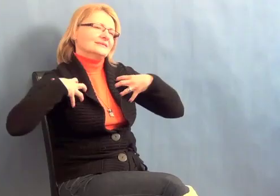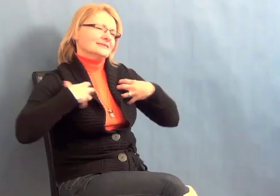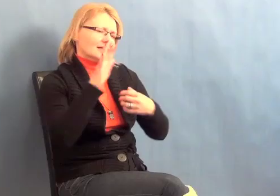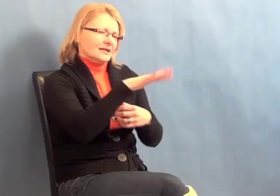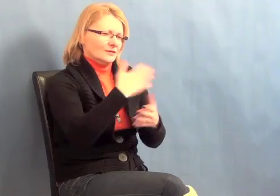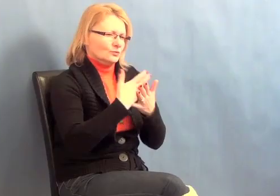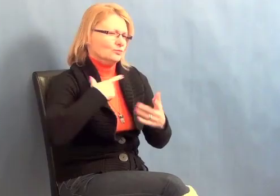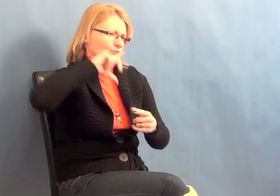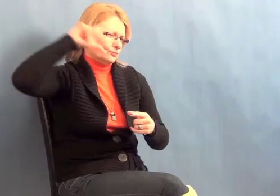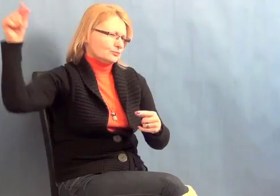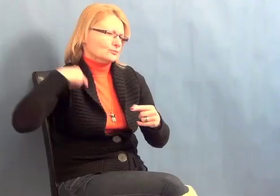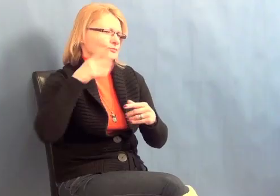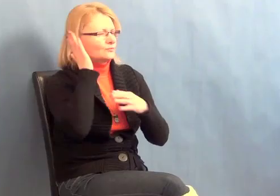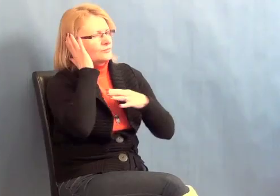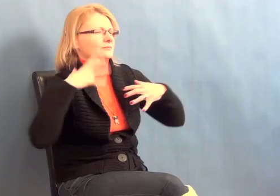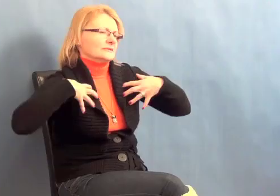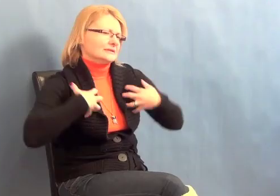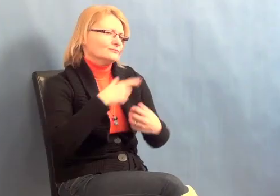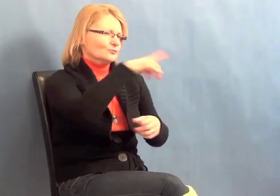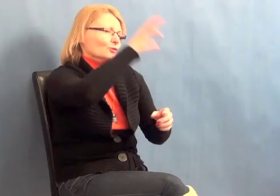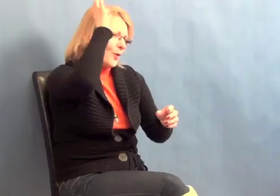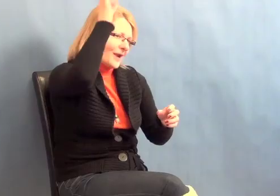Mówi: "Przepraszam, ale ja już pójdę spać, jestem zmęczony, dobrze? Dobranoc."